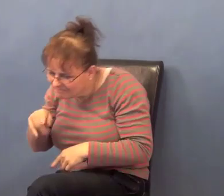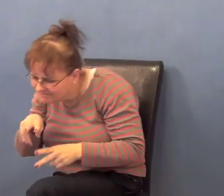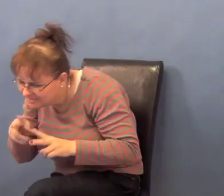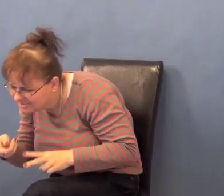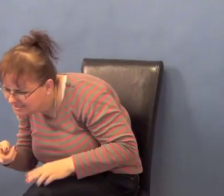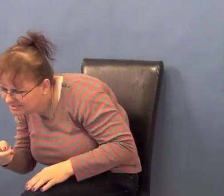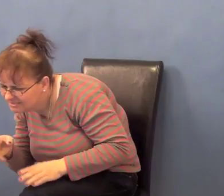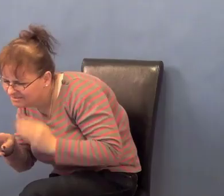Co dalej?